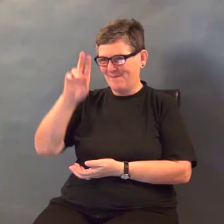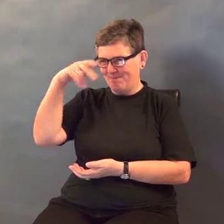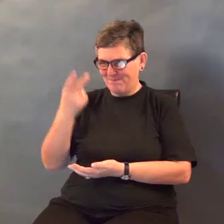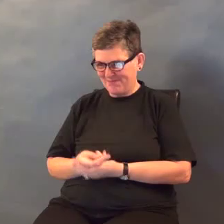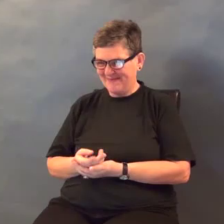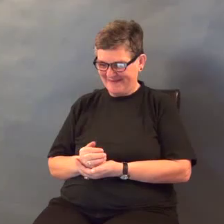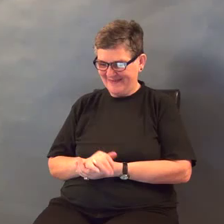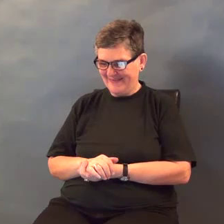Upadać.